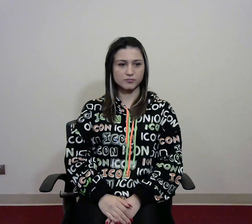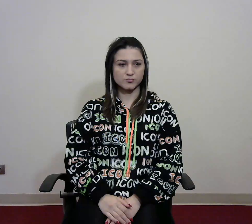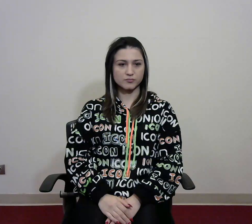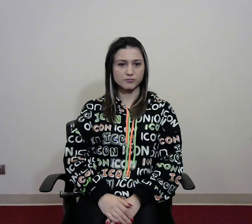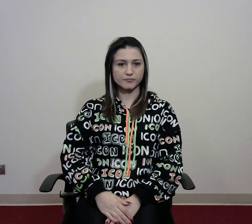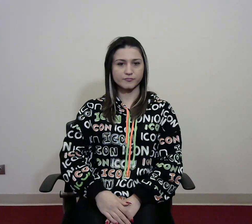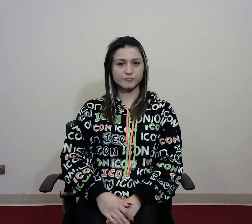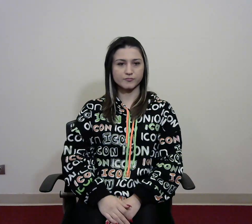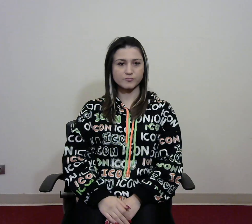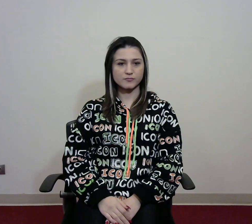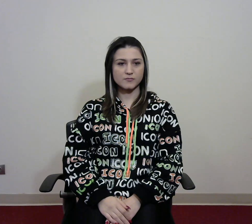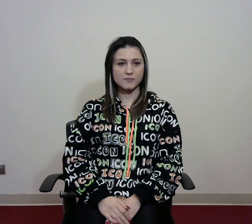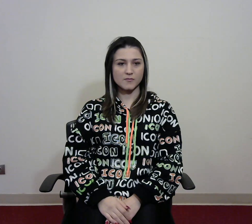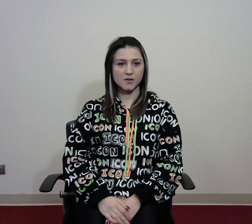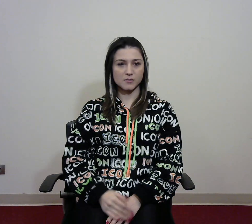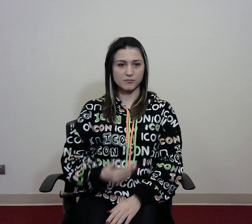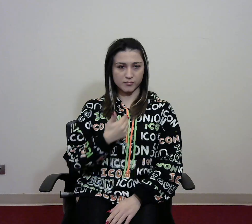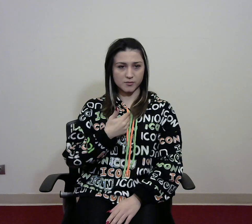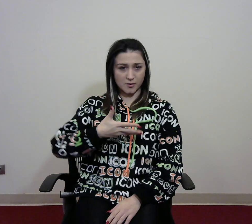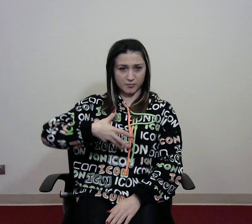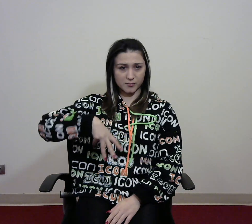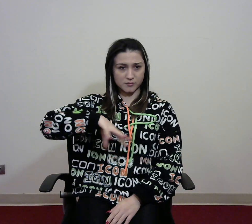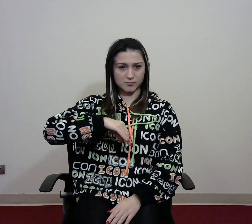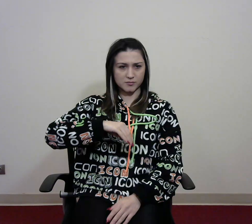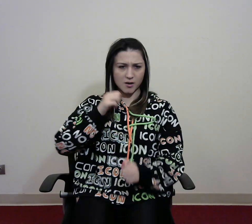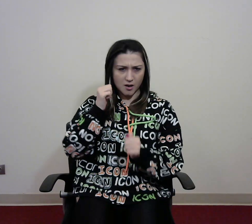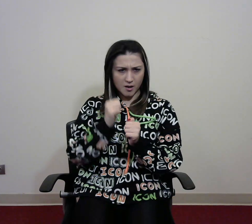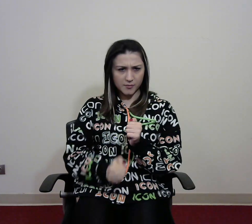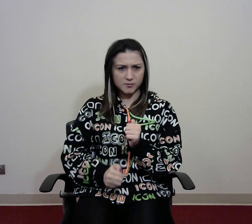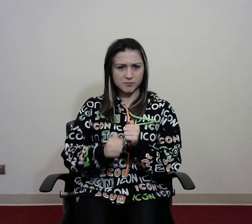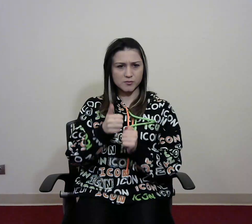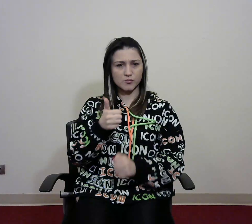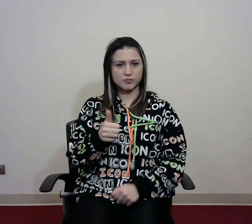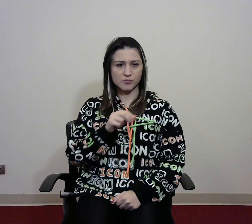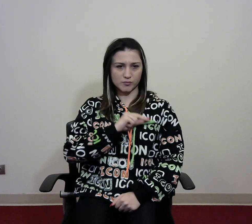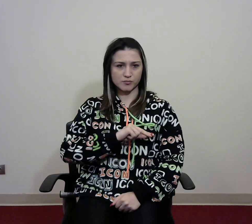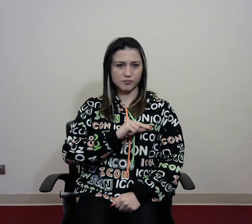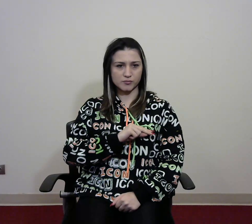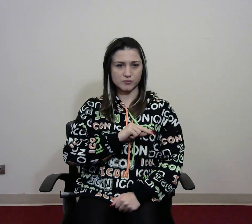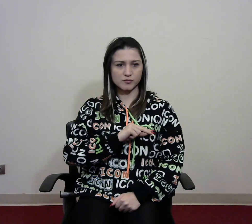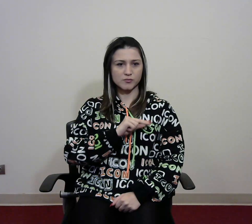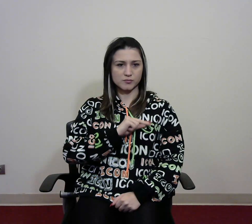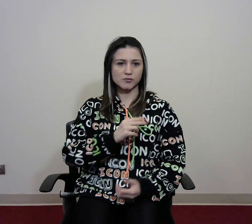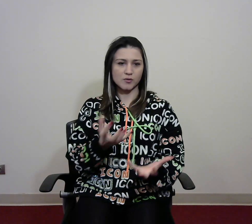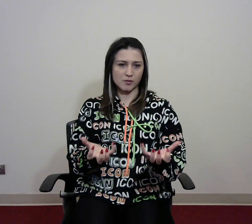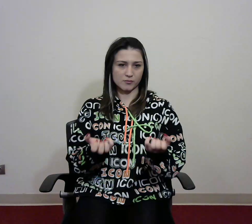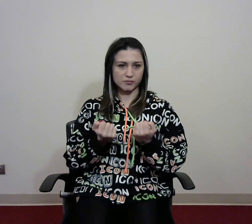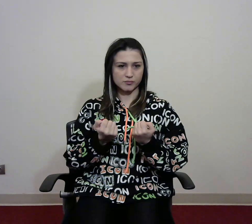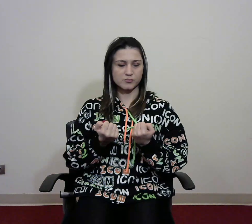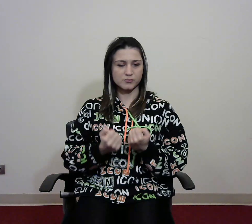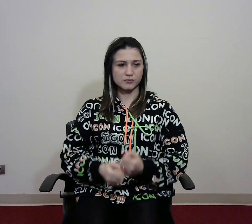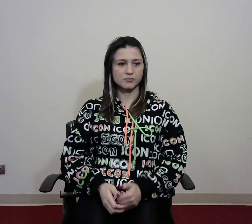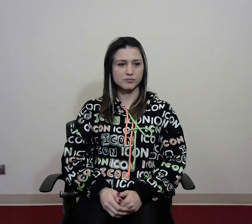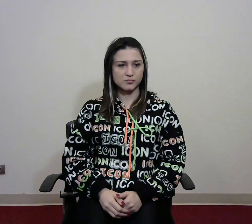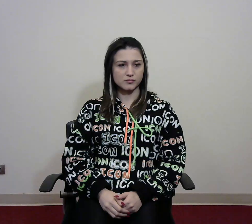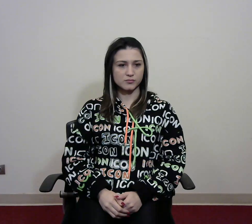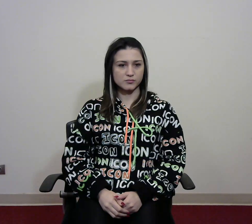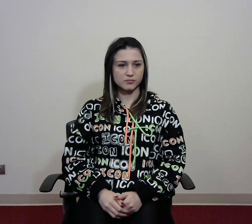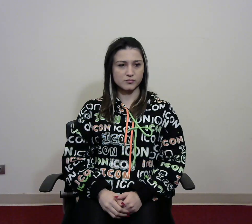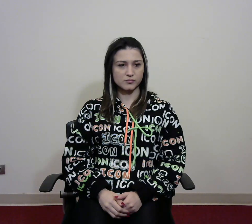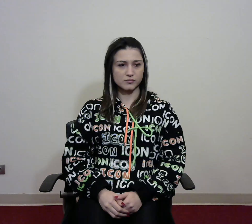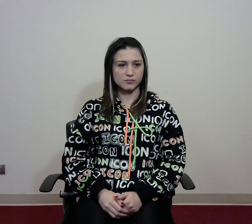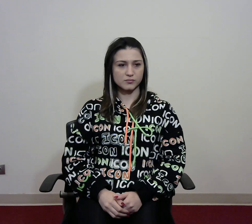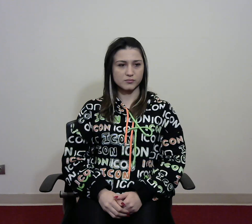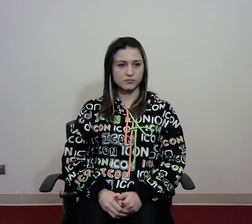Biz həmişə yaxşı işçiləri işə götürürük